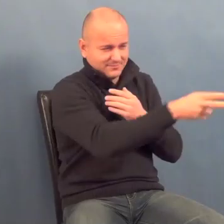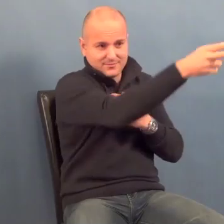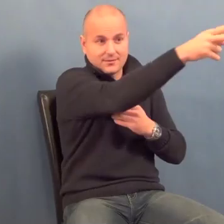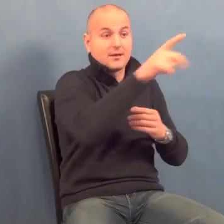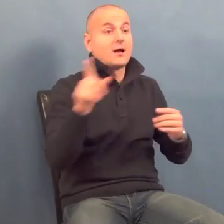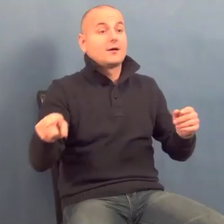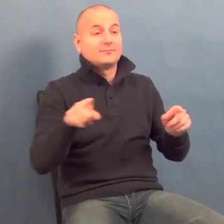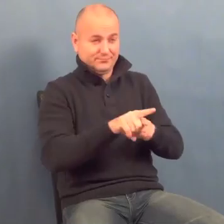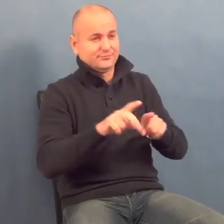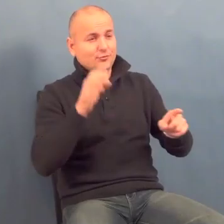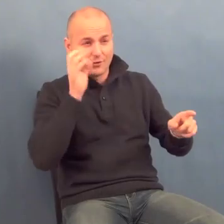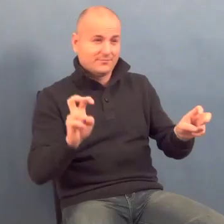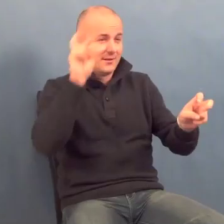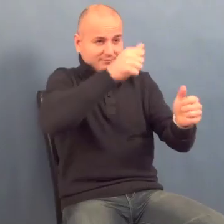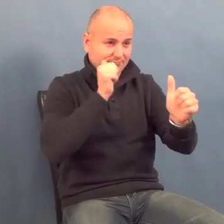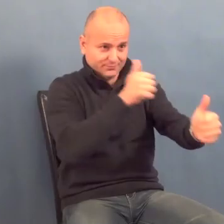A kot podskakuje i zaczyna go gonić